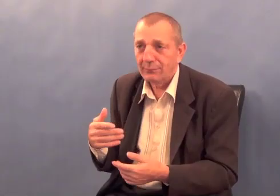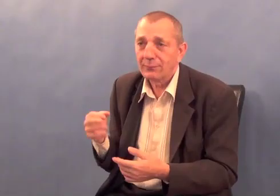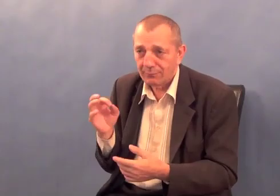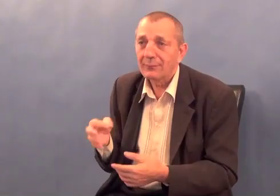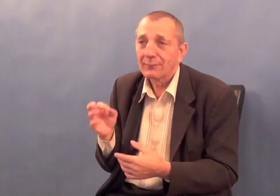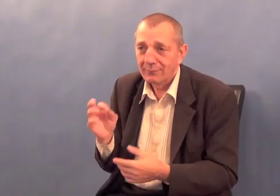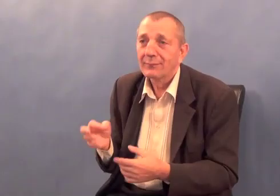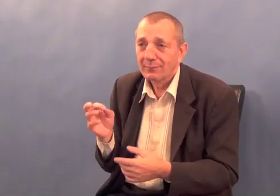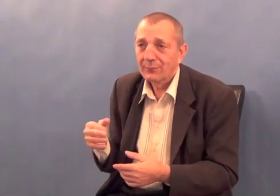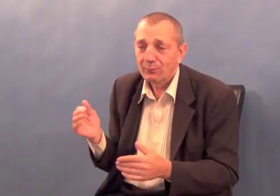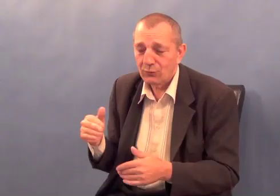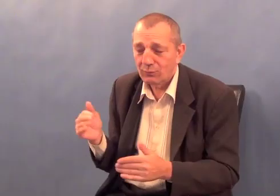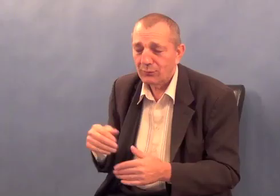Dobrze, dobrze, można.